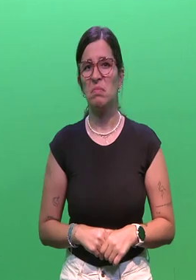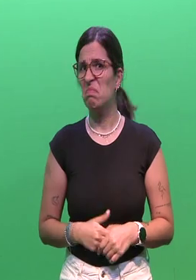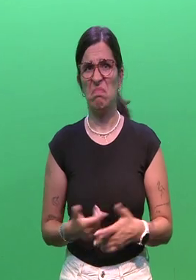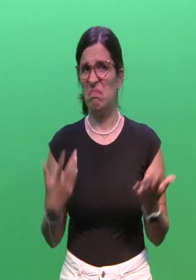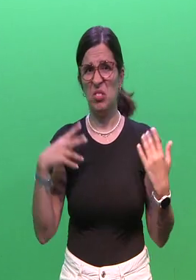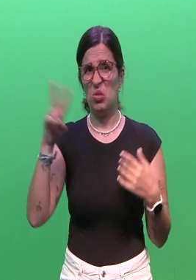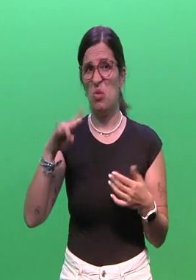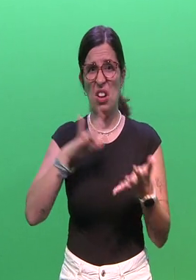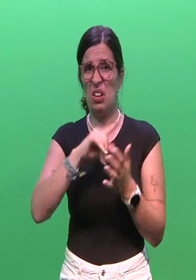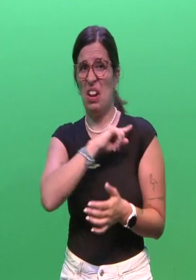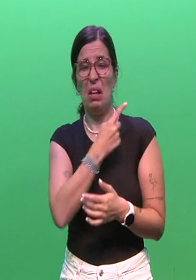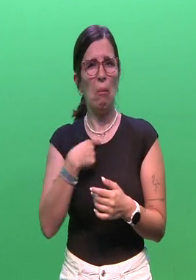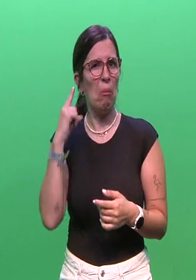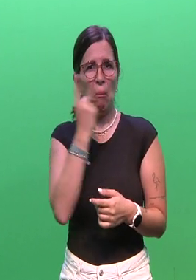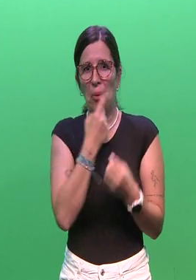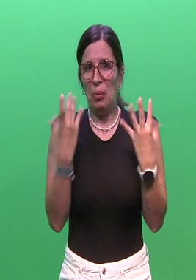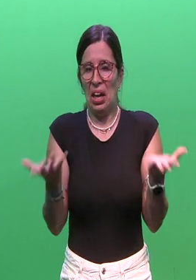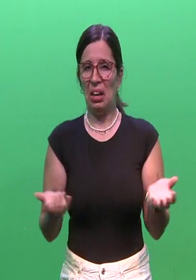No he tingut mai cap lesió, tinc les dues orelles bé.